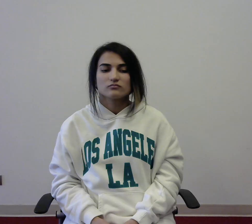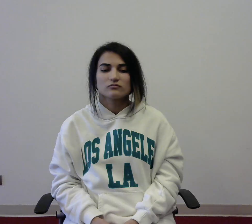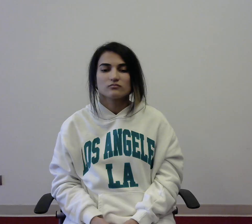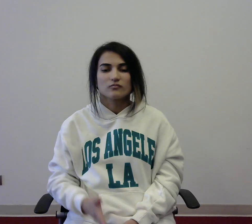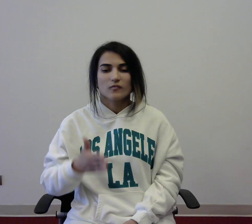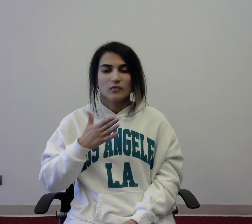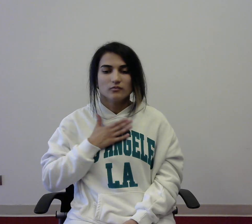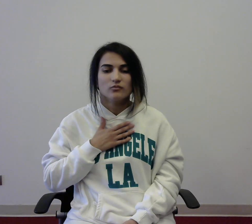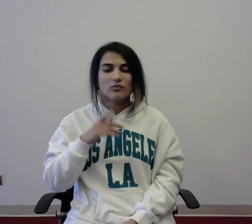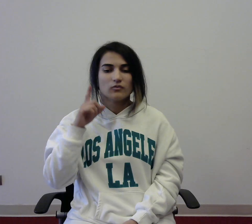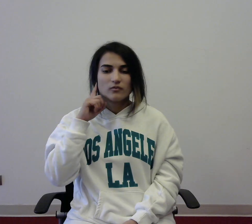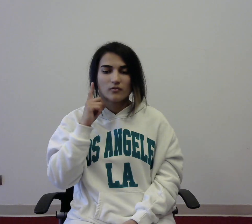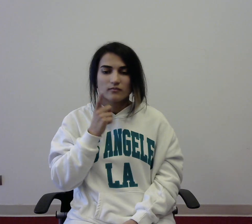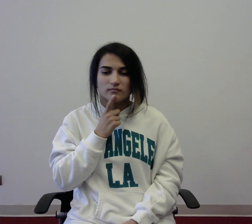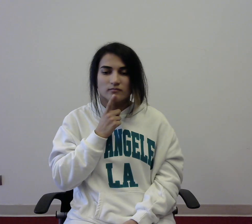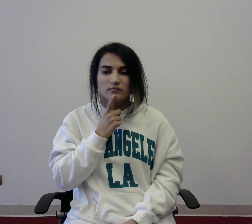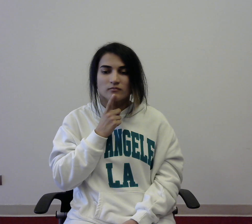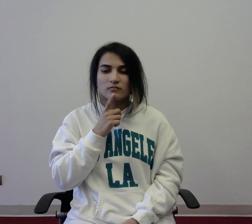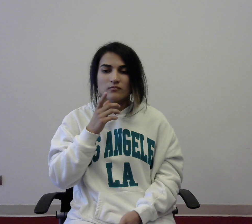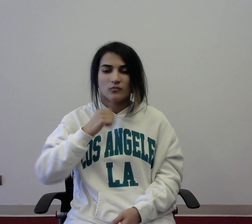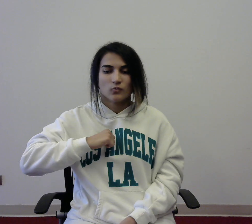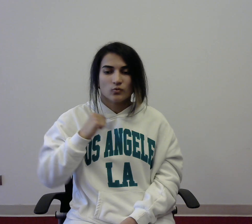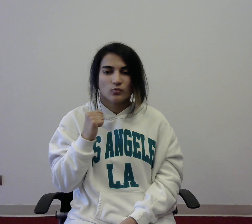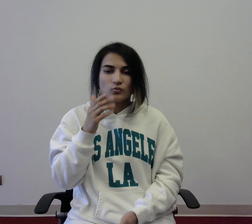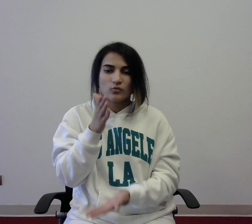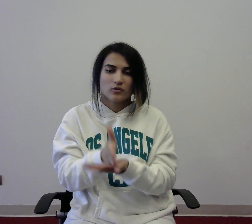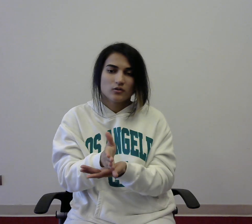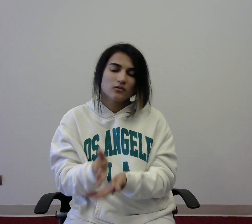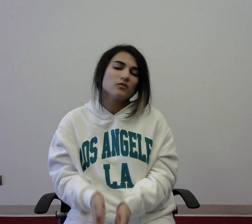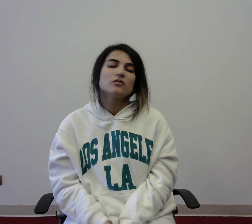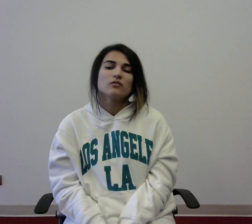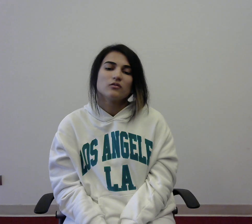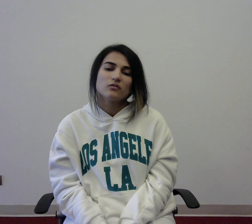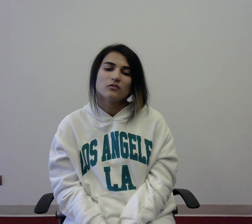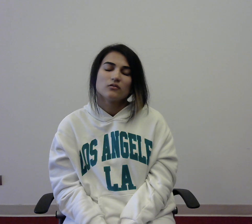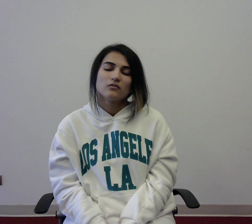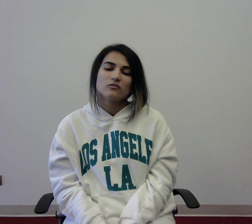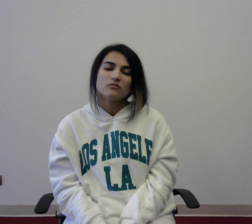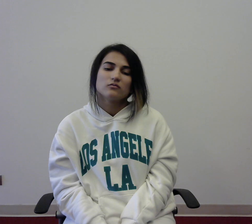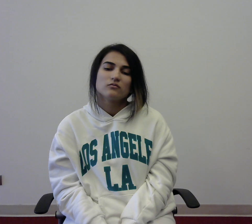Mənim eşitmə məhdudiyyətli dostlarım var